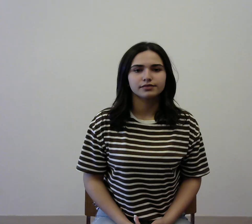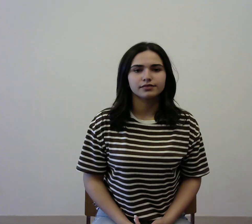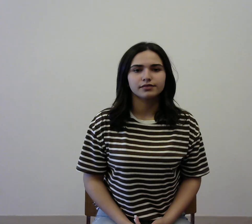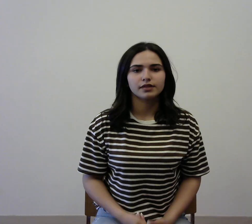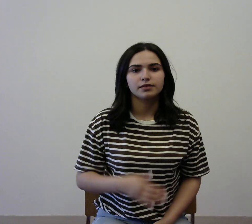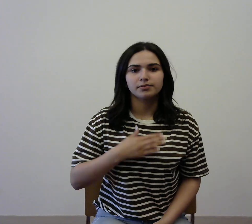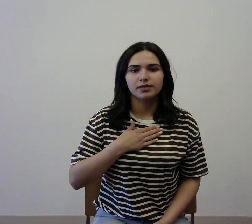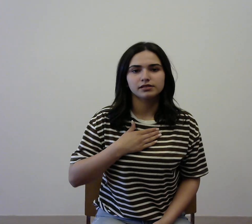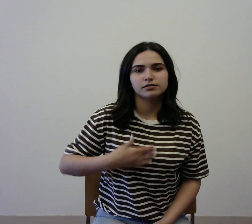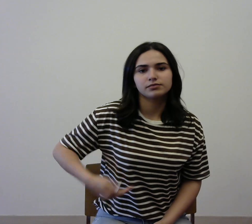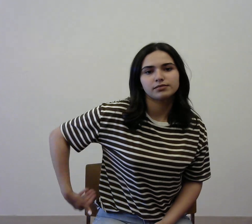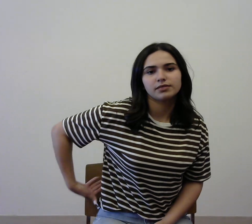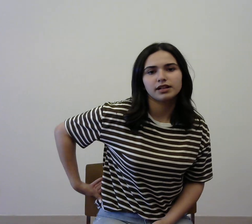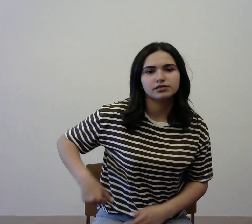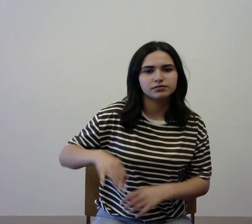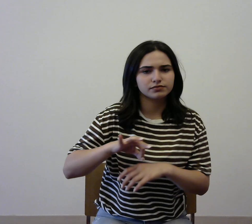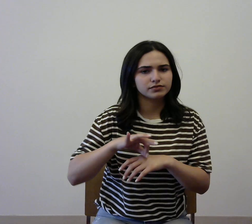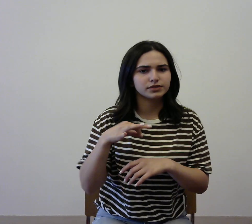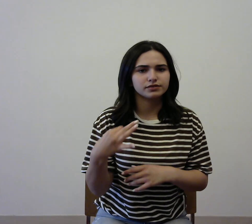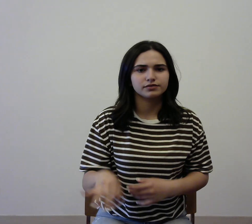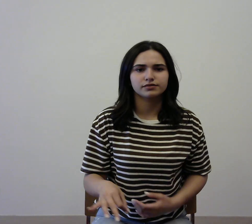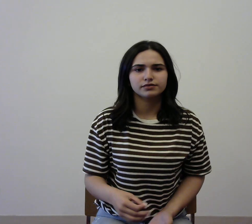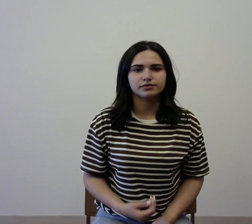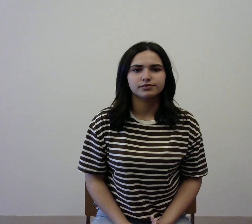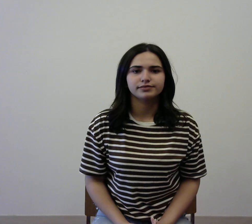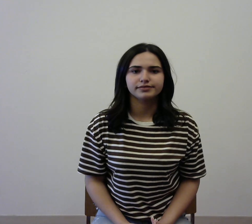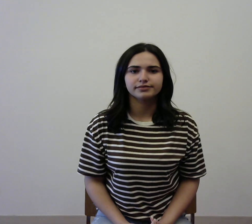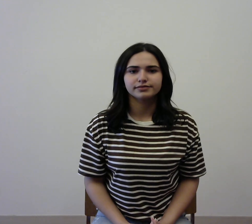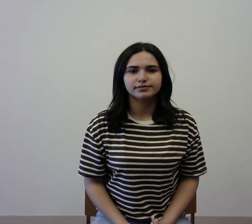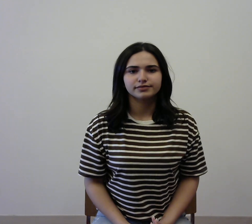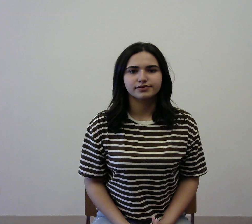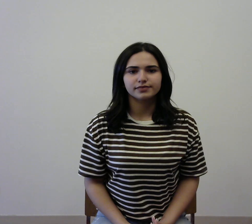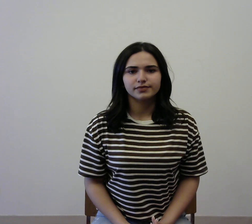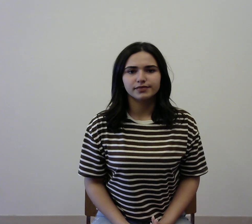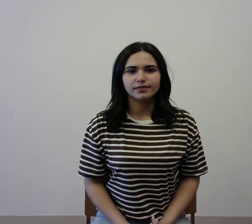Mənim belim ağrıyır